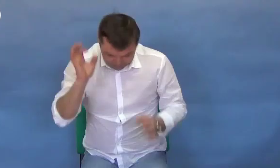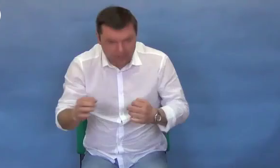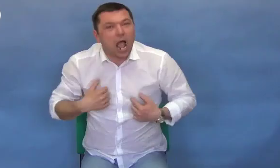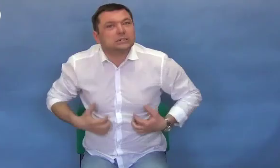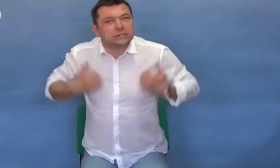Ja mówiłem, że się przestraszył.